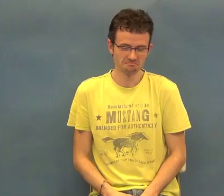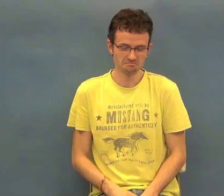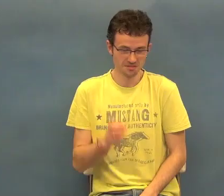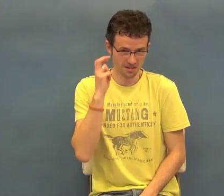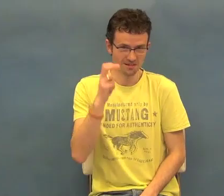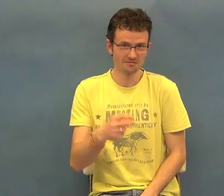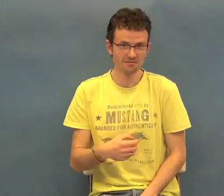W parku?